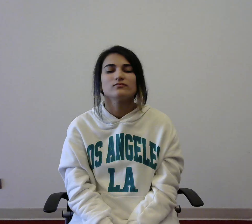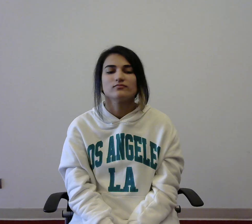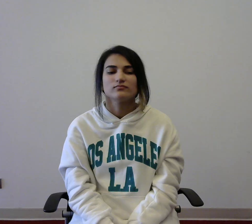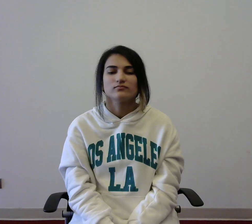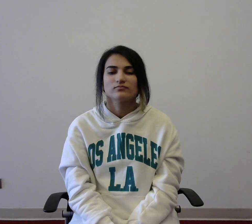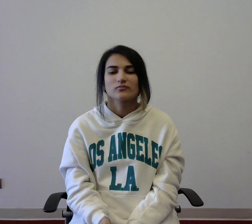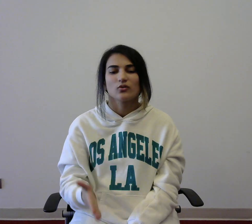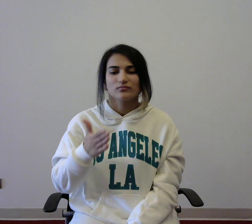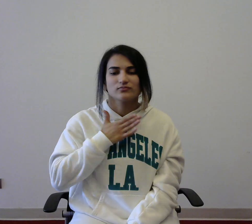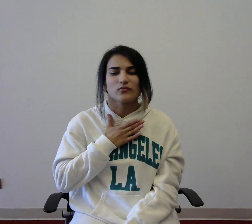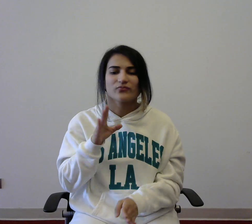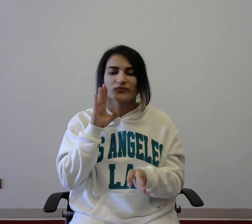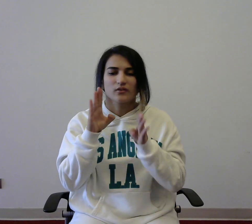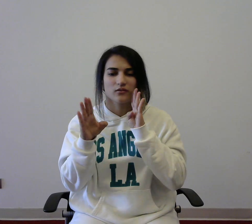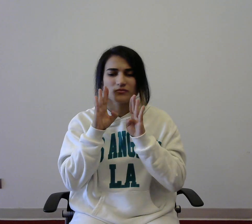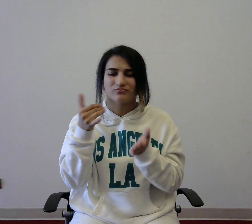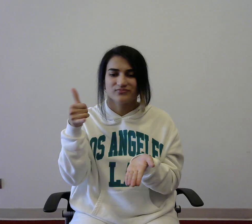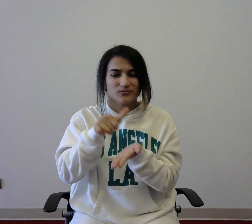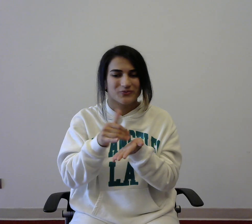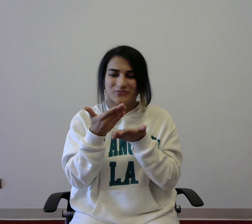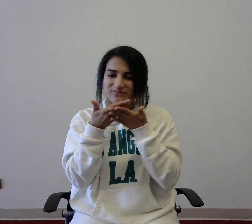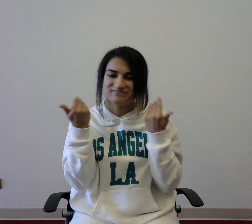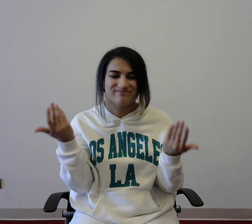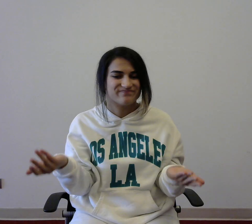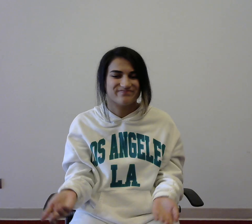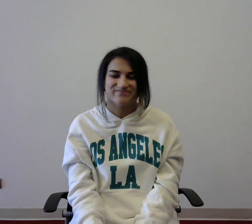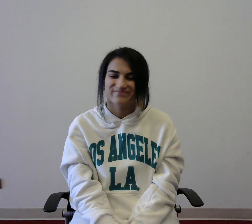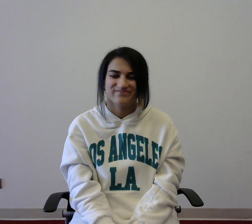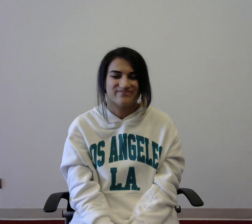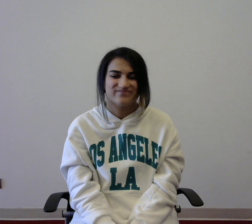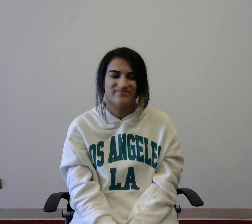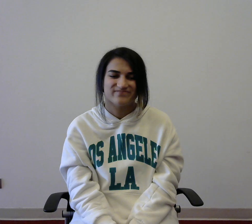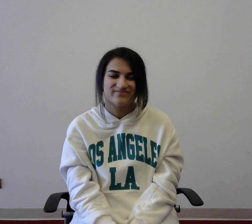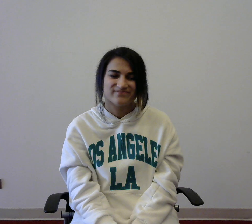Mənim Facebook hesabım yoxdur